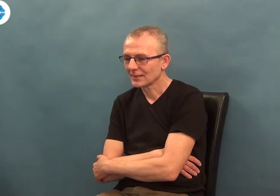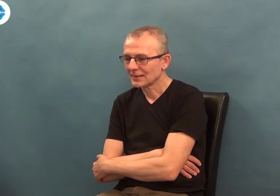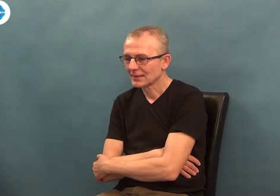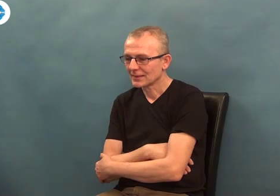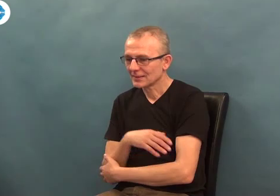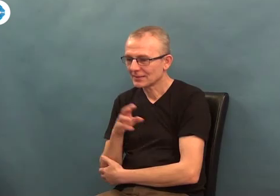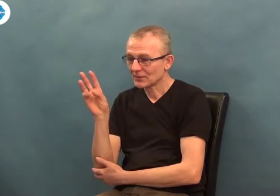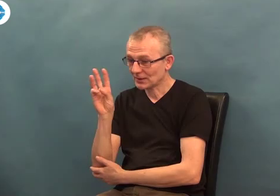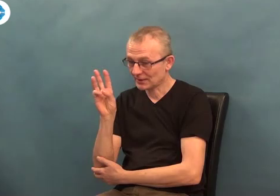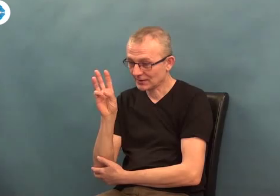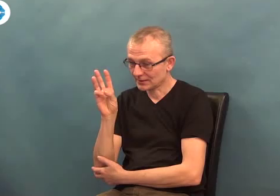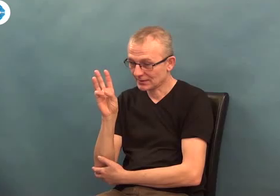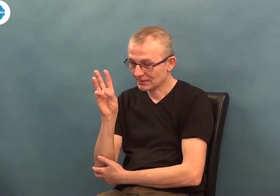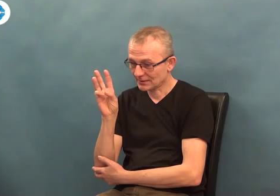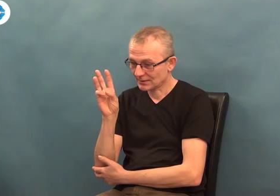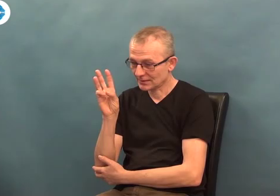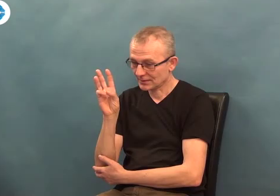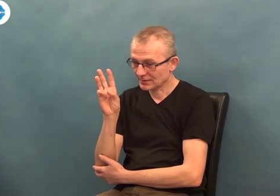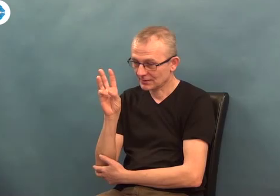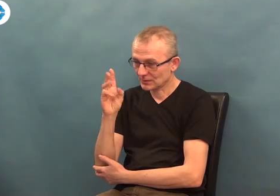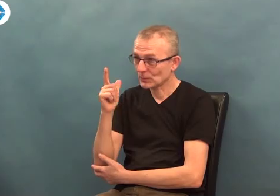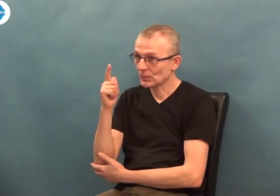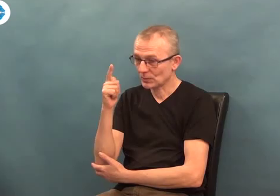Wtorek, drugiego.